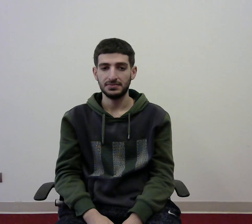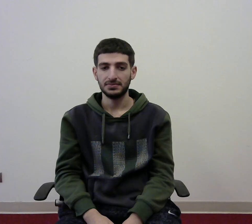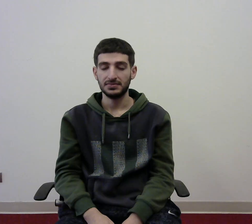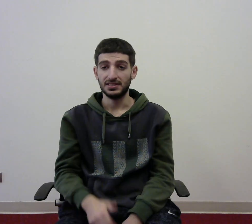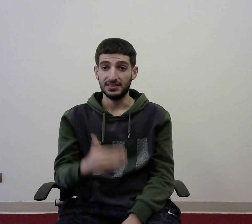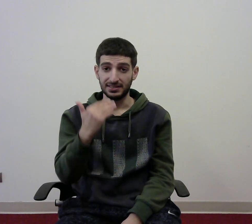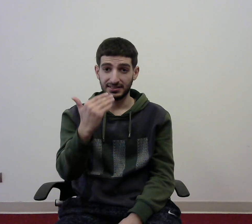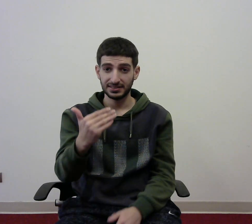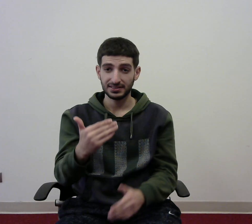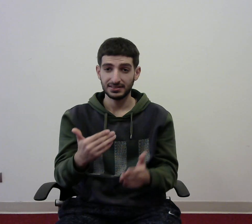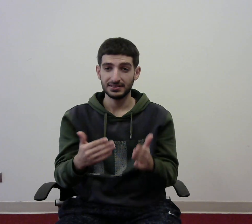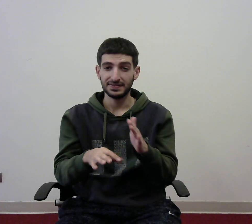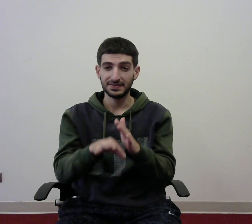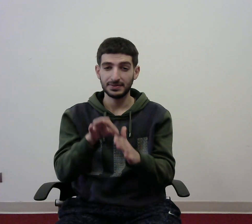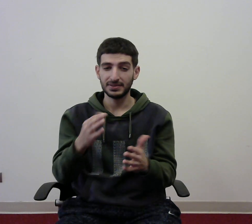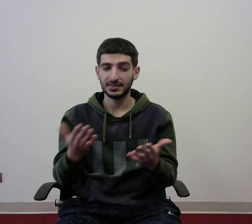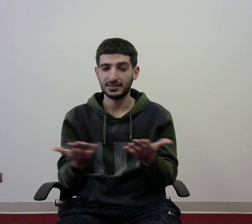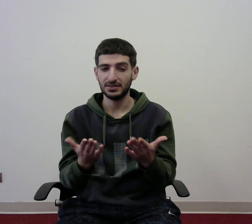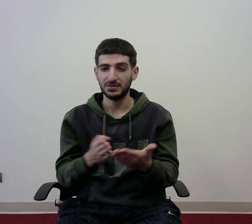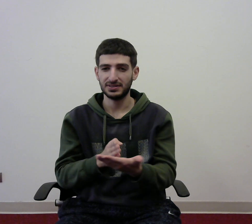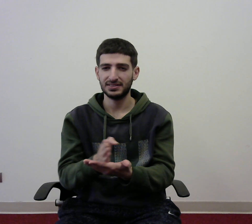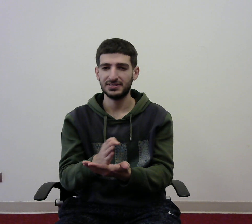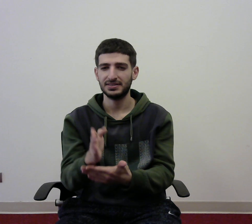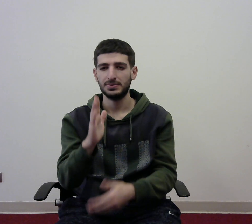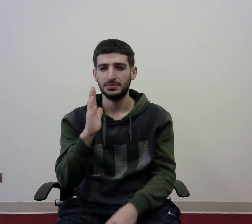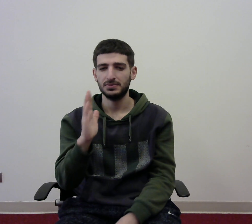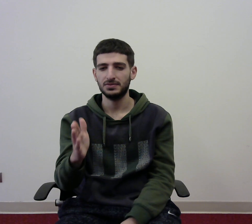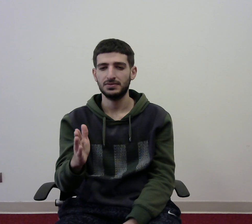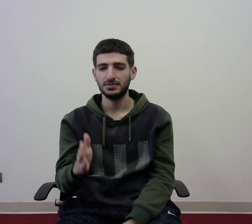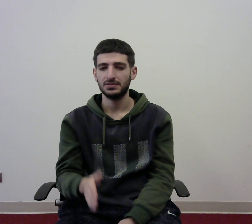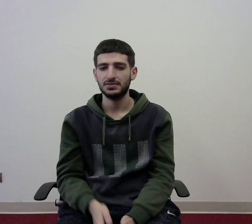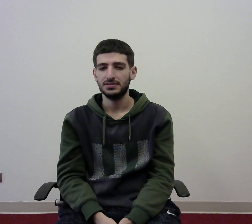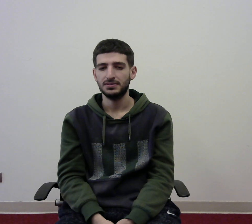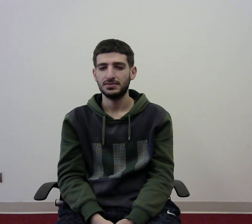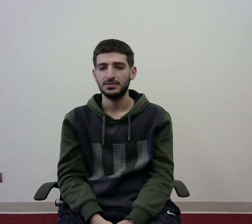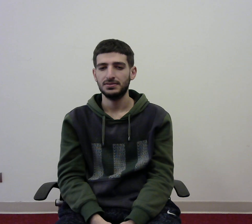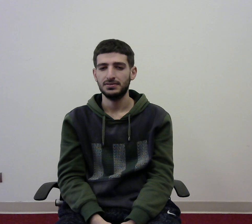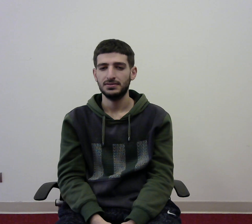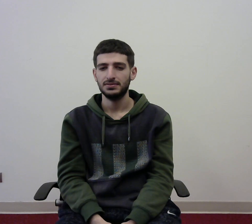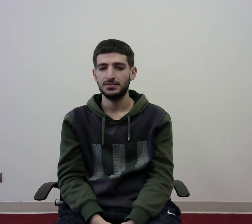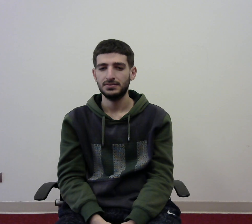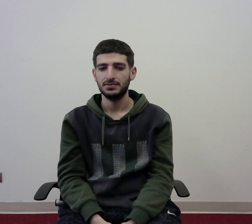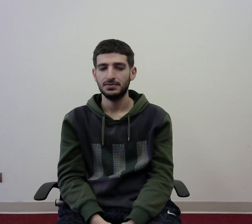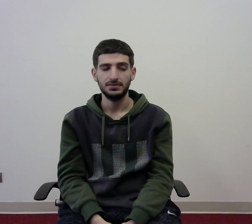Sizin seçiminiz hansı istiqamətdə olacaq?